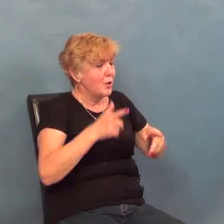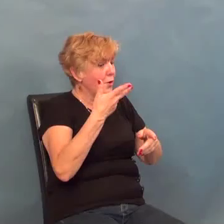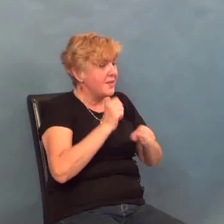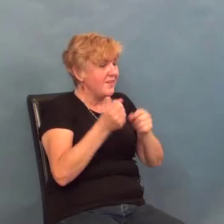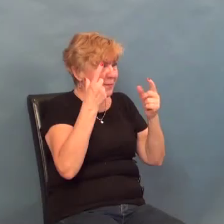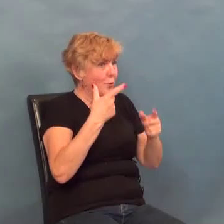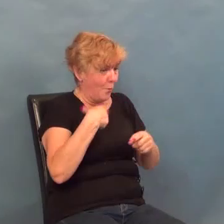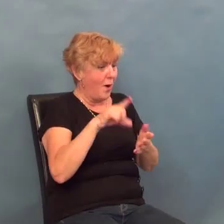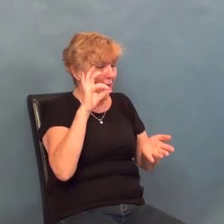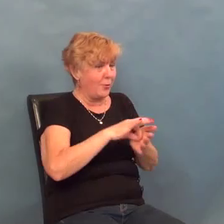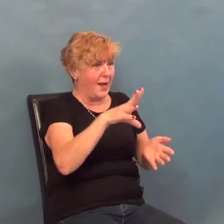Byłyśmy razem przez tydzień.